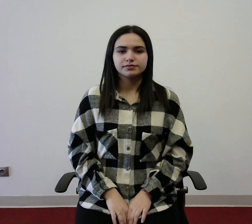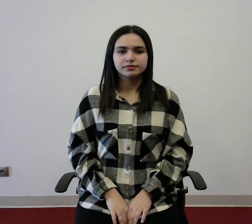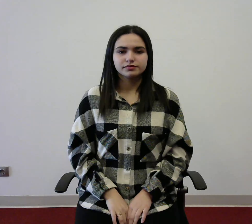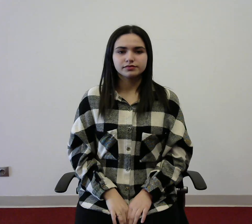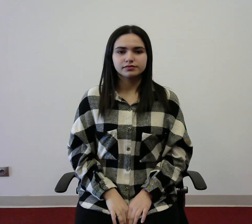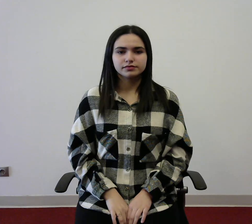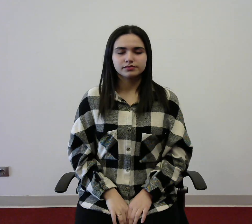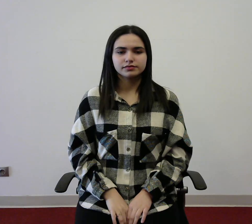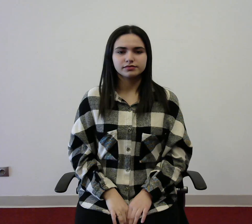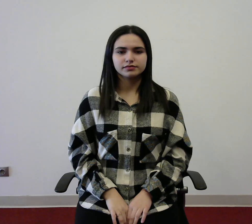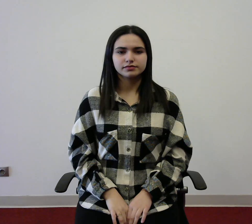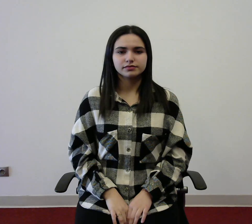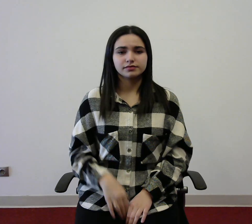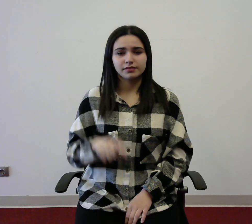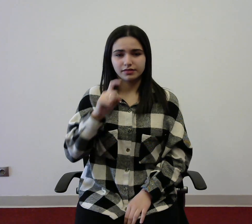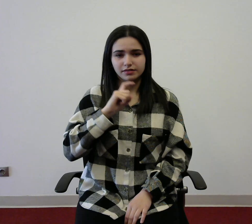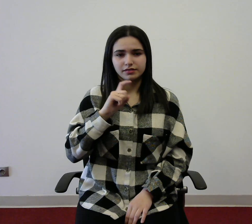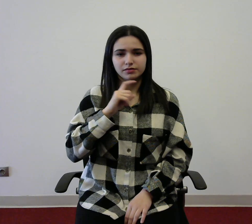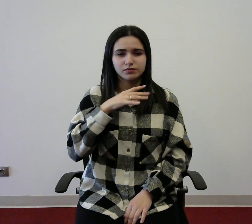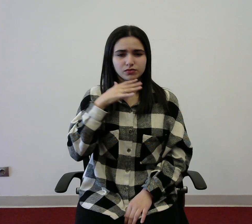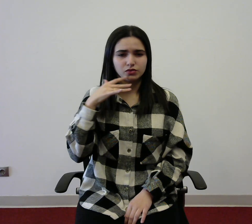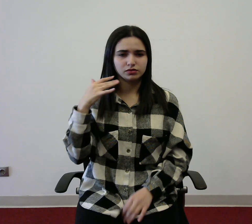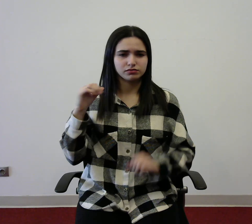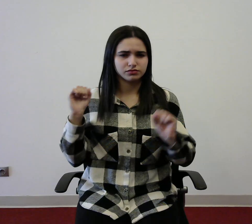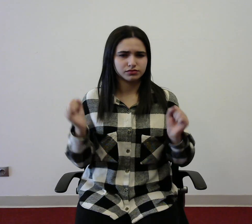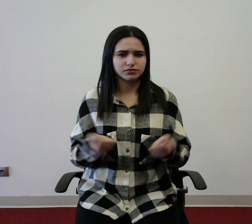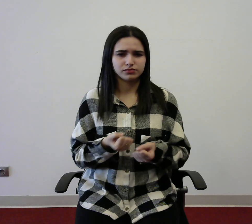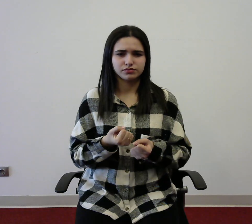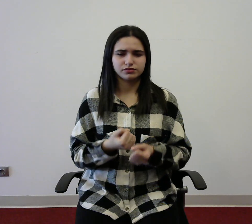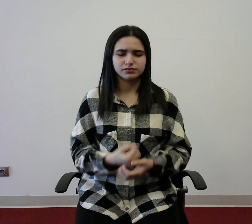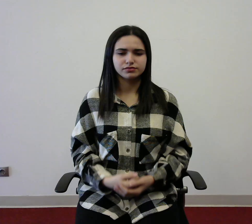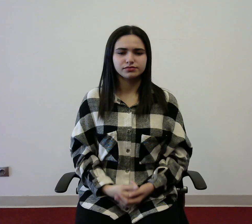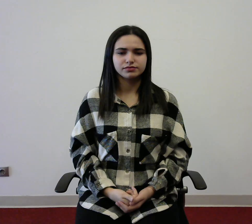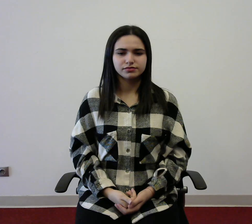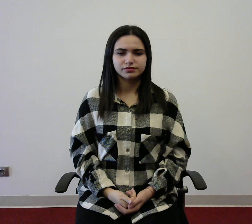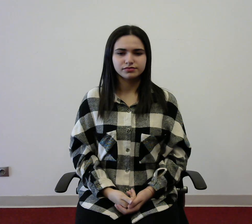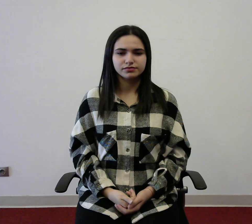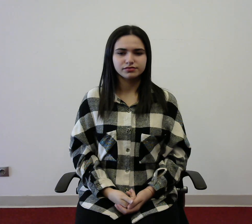Dondurma çox soyuqdur